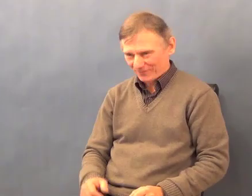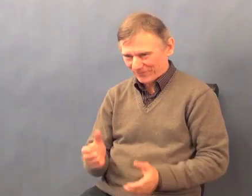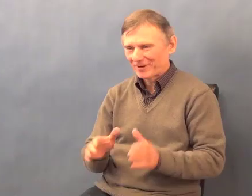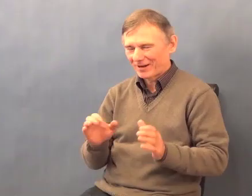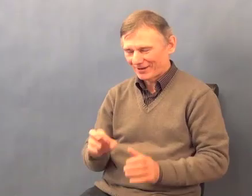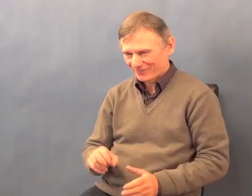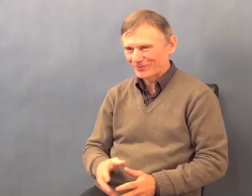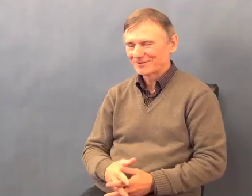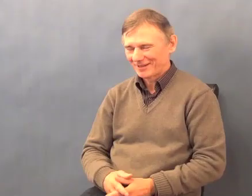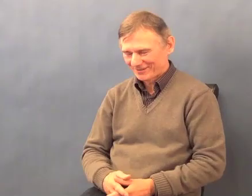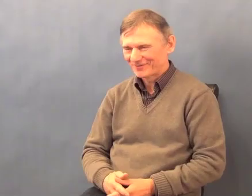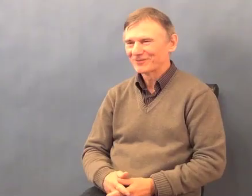Aha.